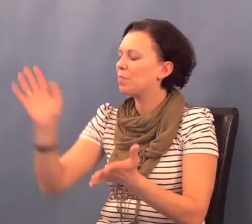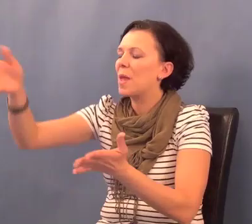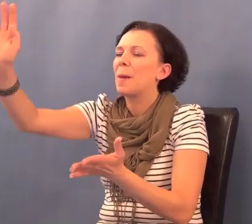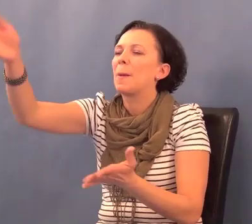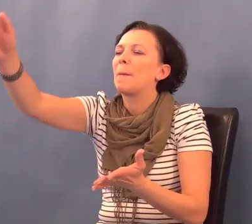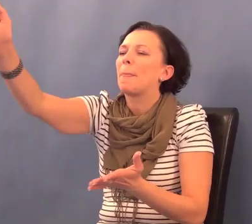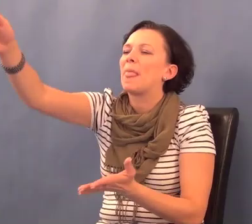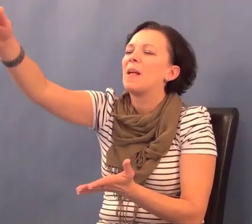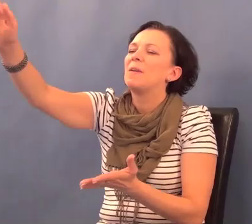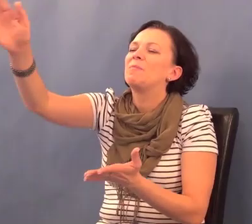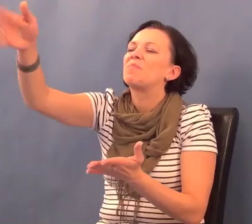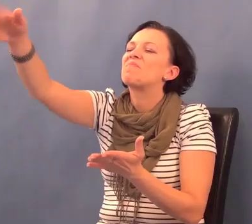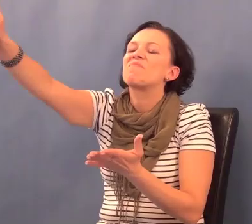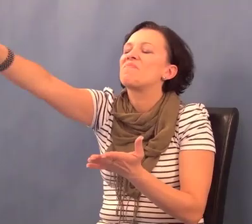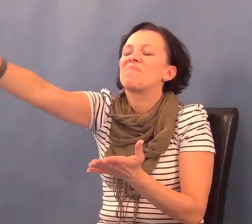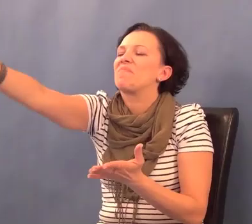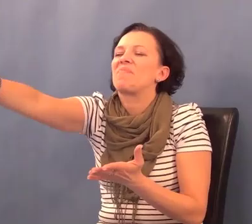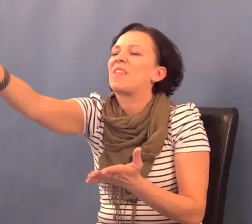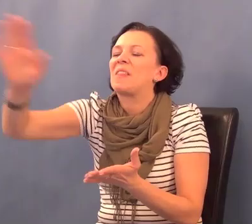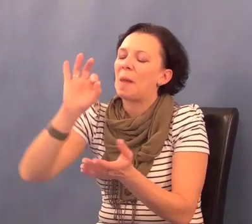Nie, nie.